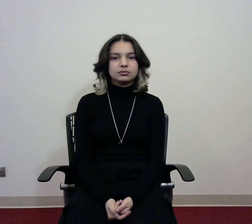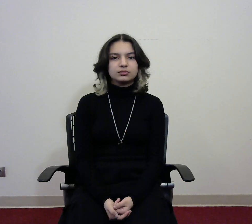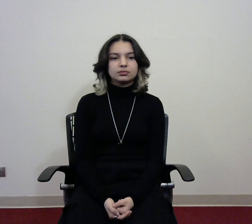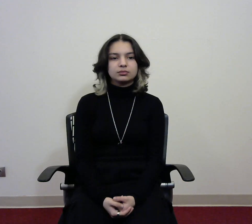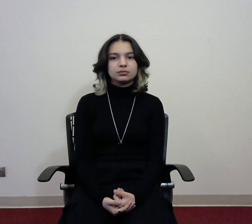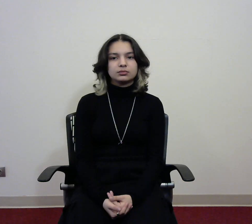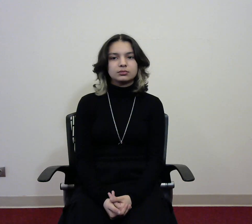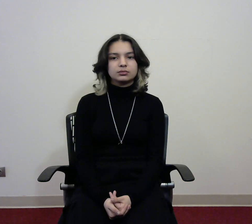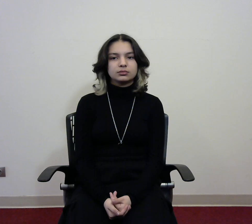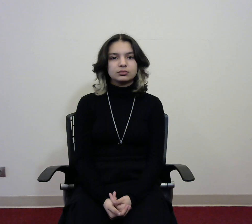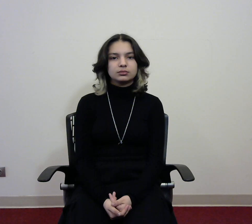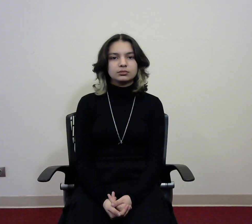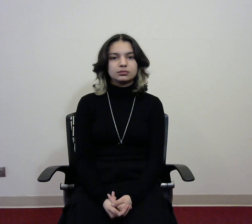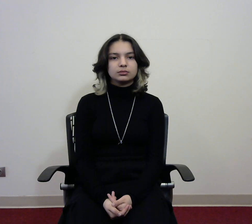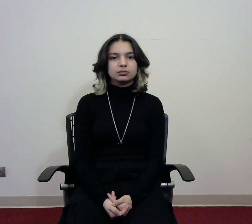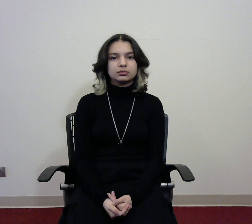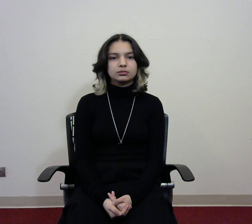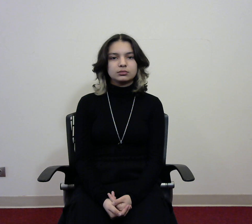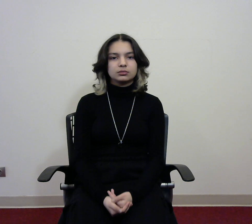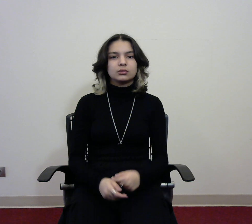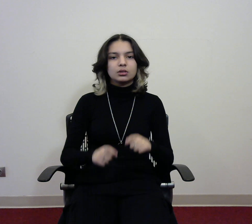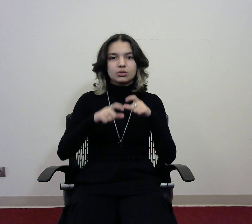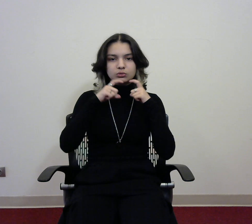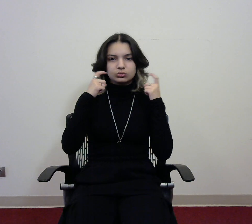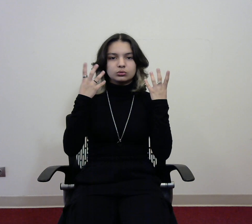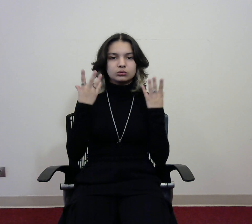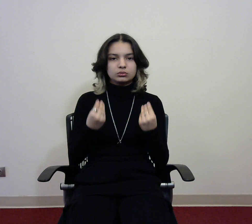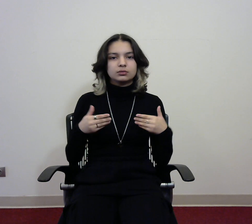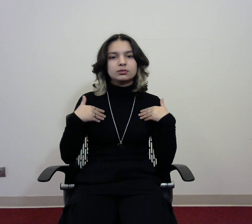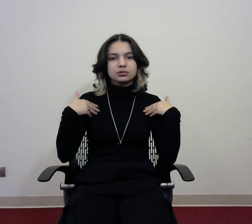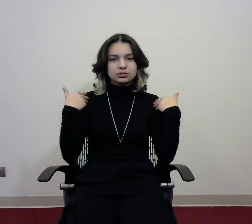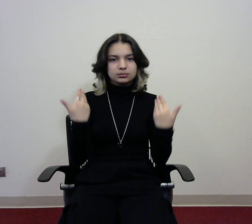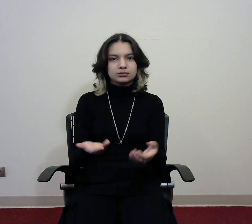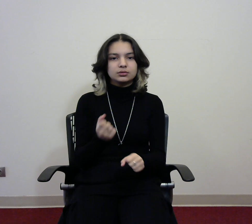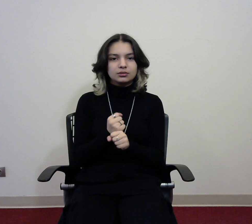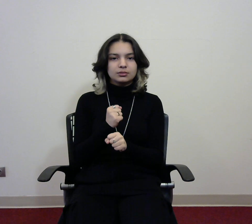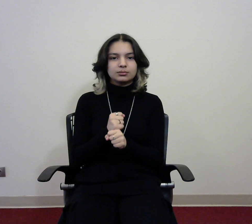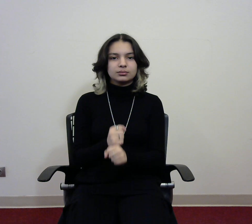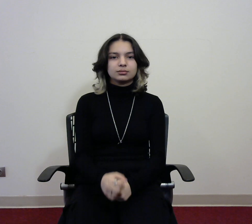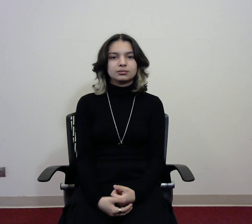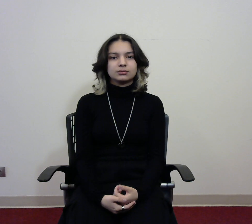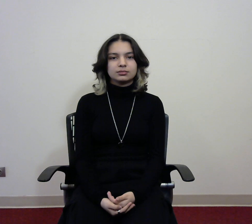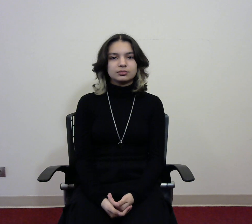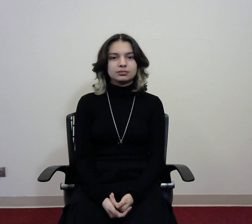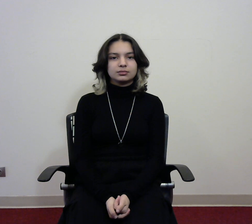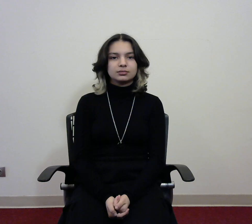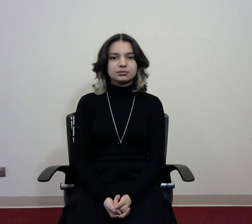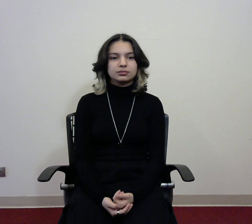Ad gününü təbrik edirəm